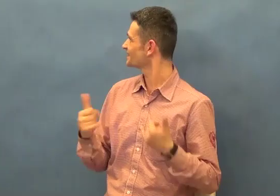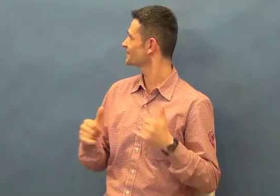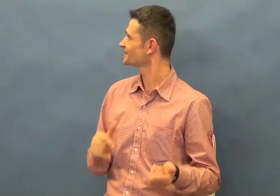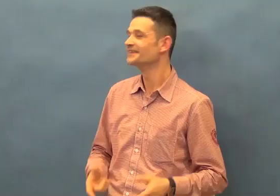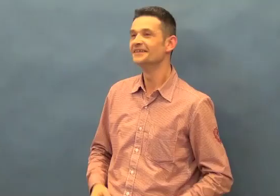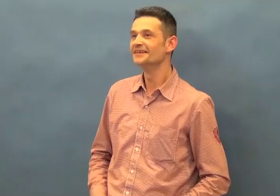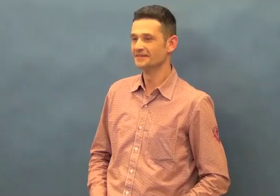One są różne.